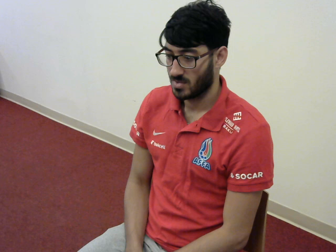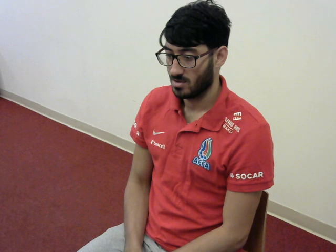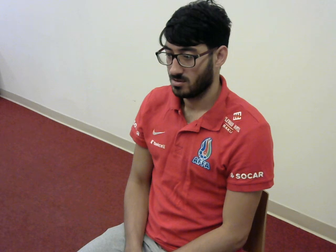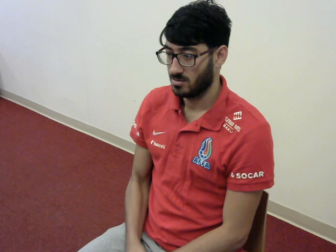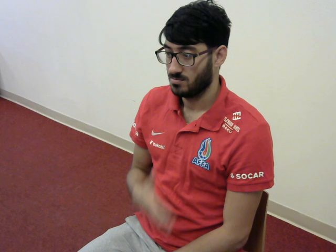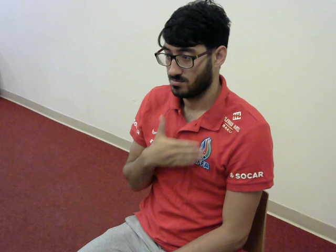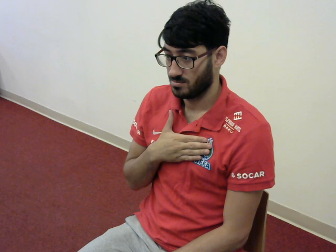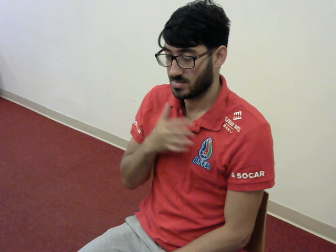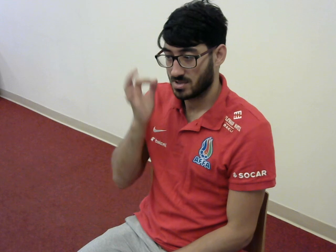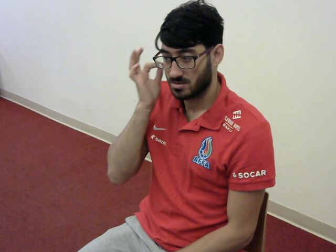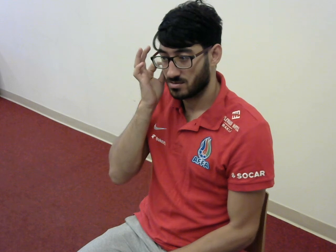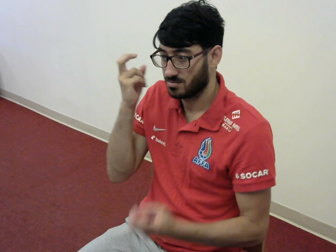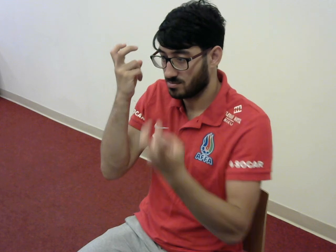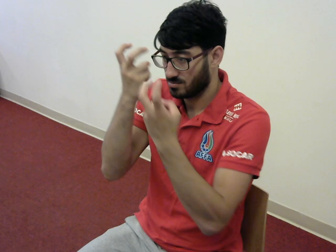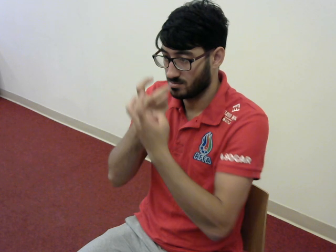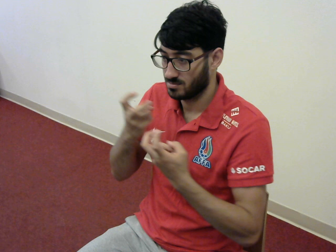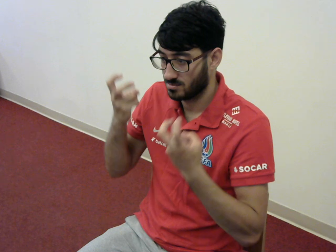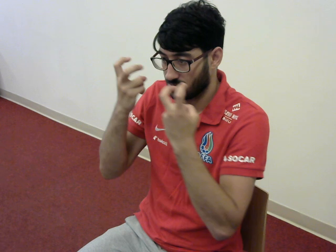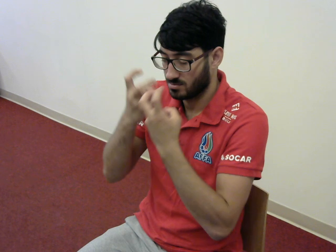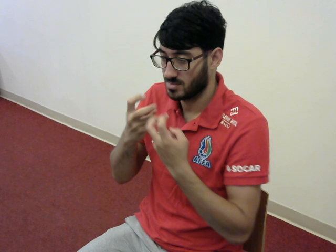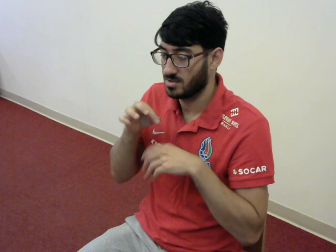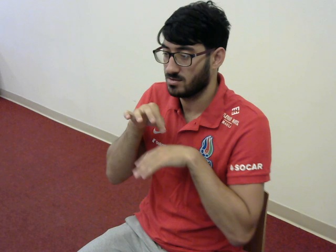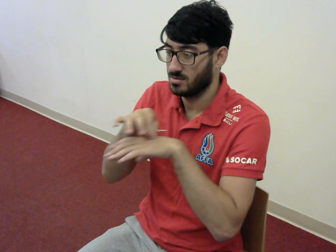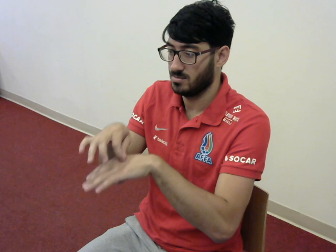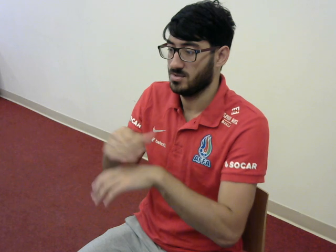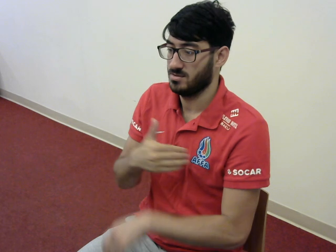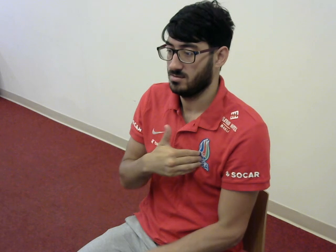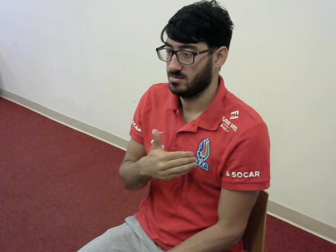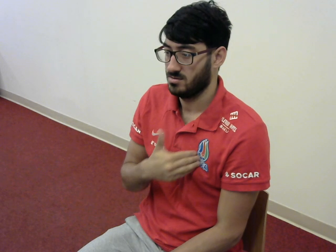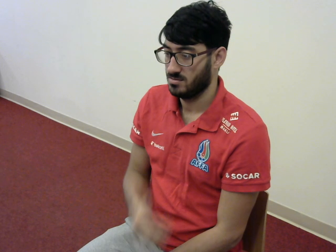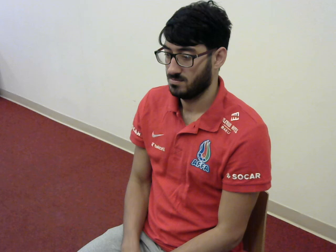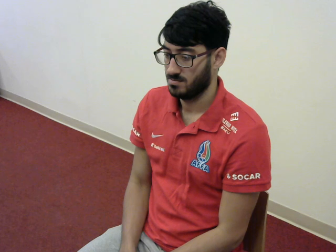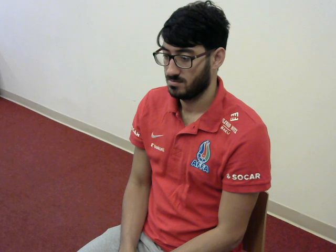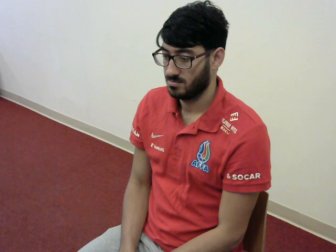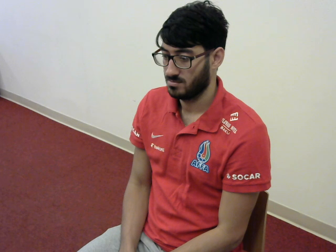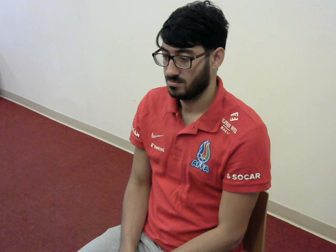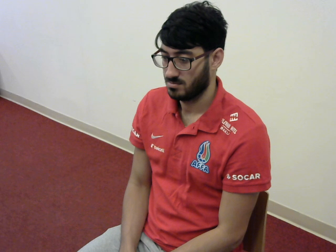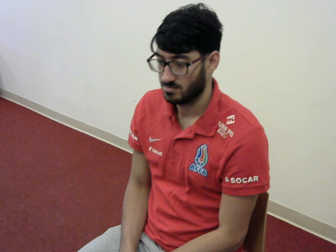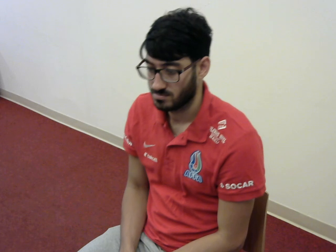Mən həkim müayinəsindən keçmək istəyirəm